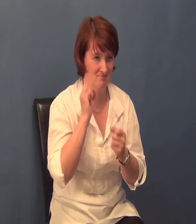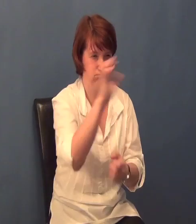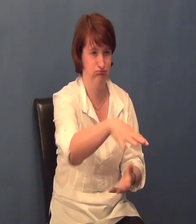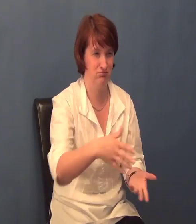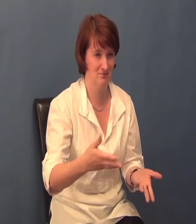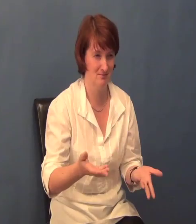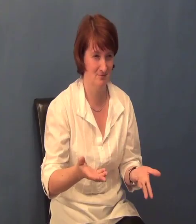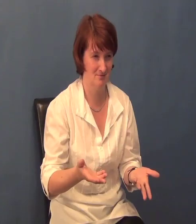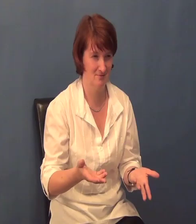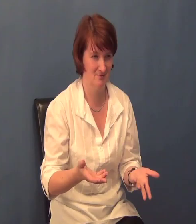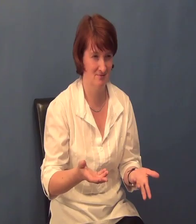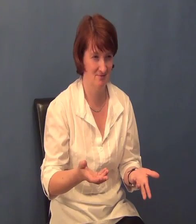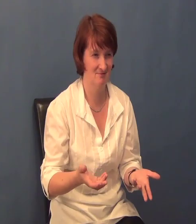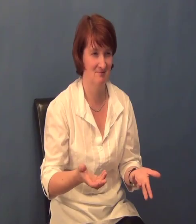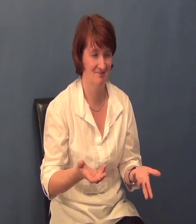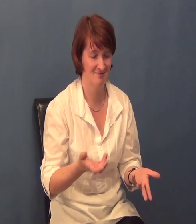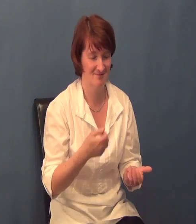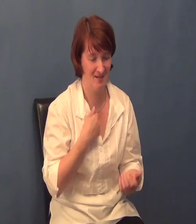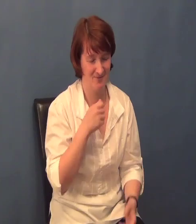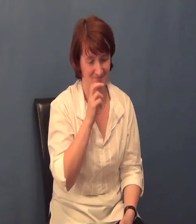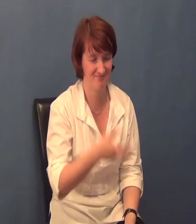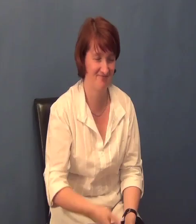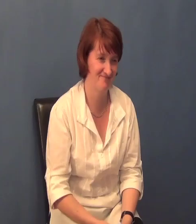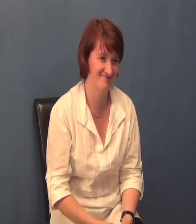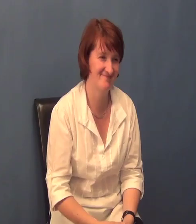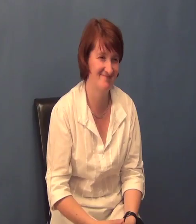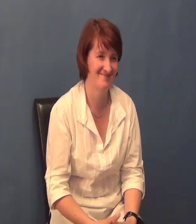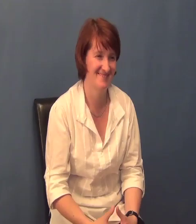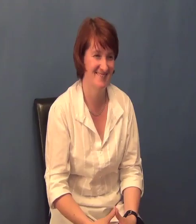Mnie przeszkadza, żeby przerzucić to na ciebie... Żeby...